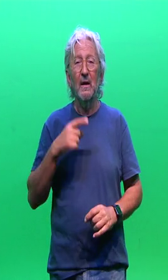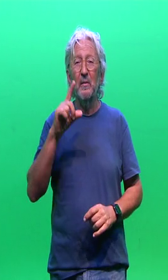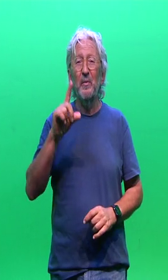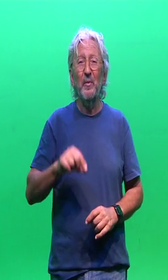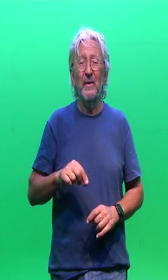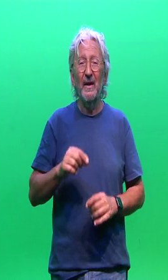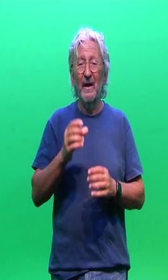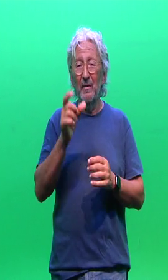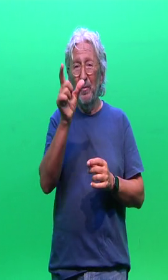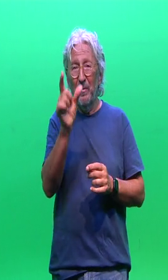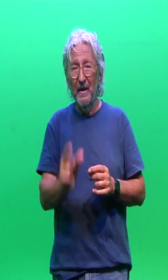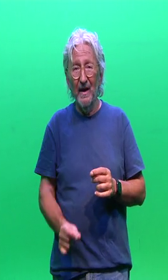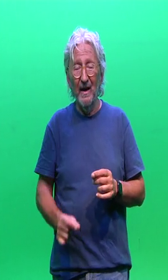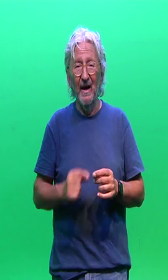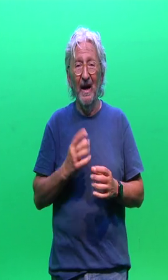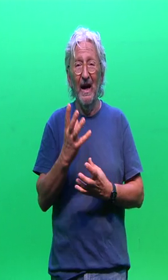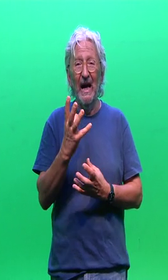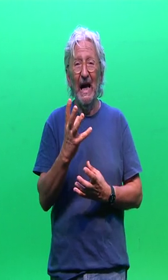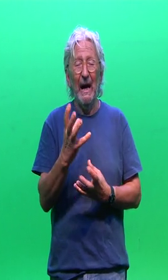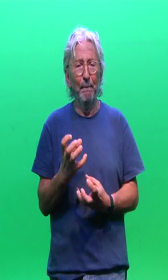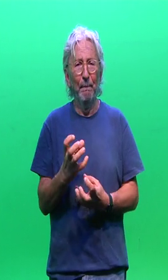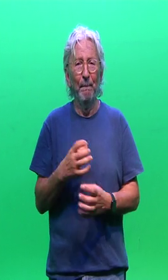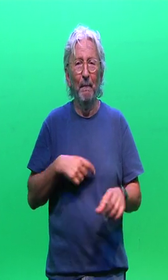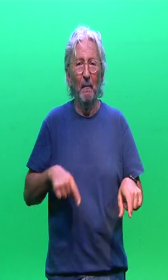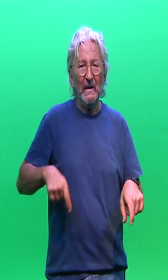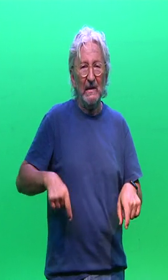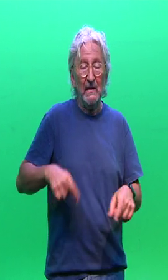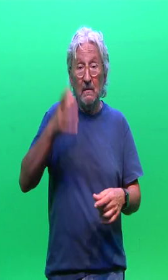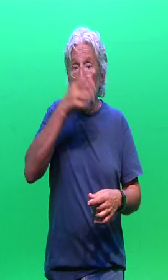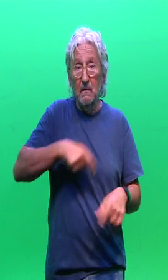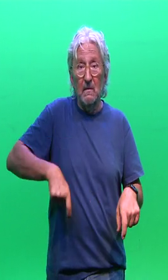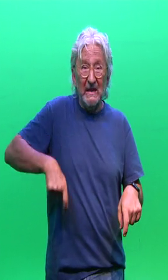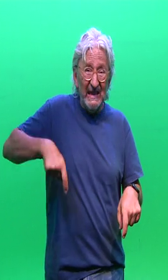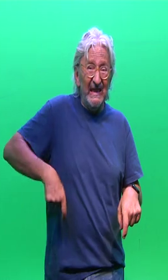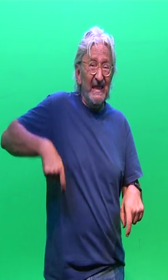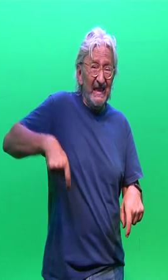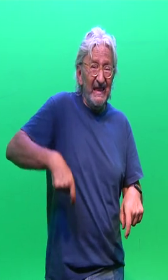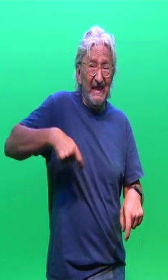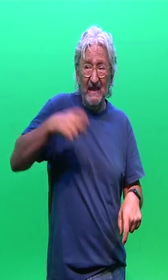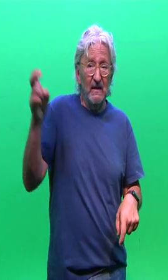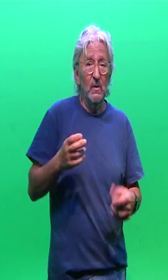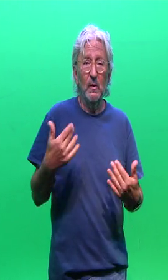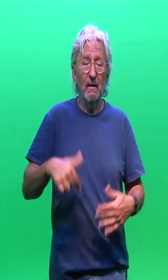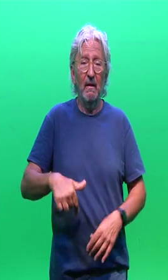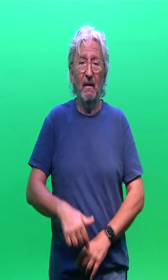Tinc una rampa al peu i a la cama, i no puc moure-la, vaig coix, per això he vingut a urgències.